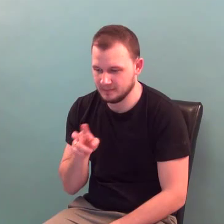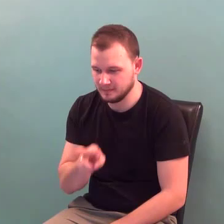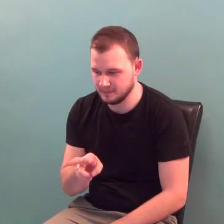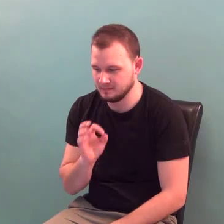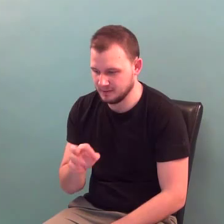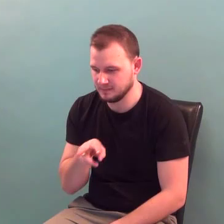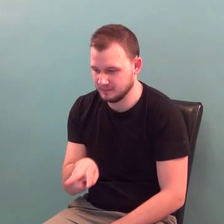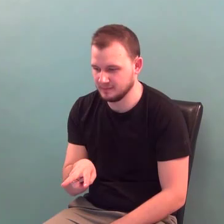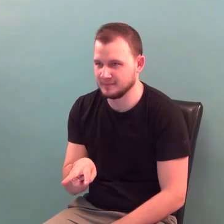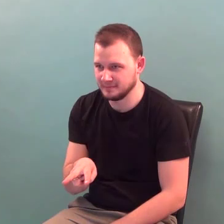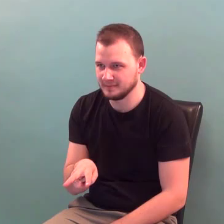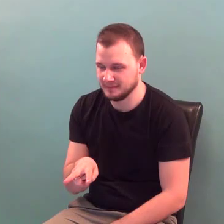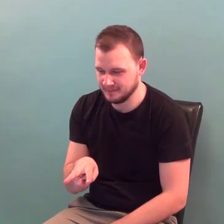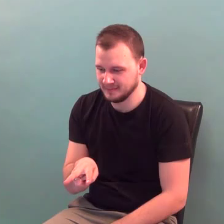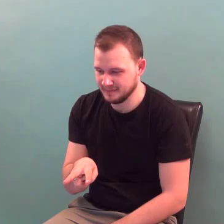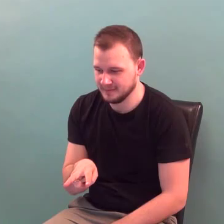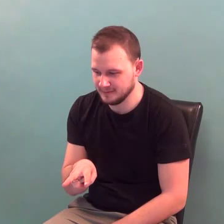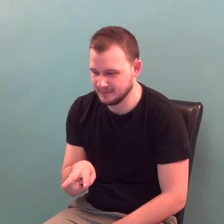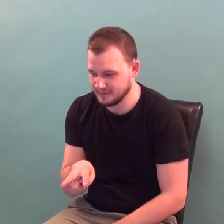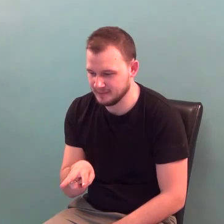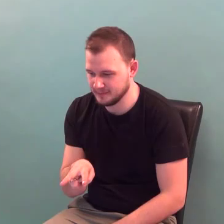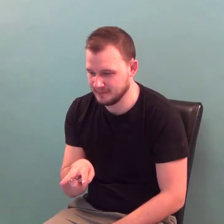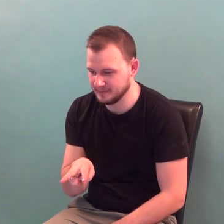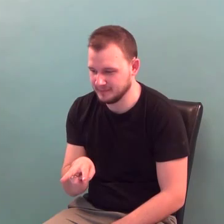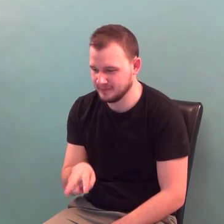Te dwa, dobrze.